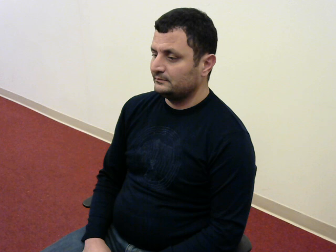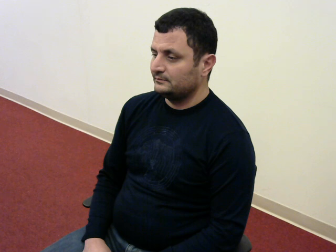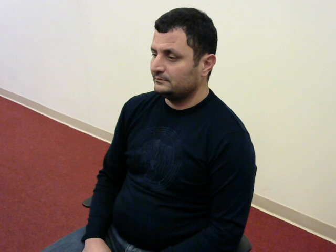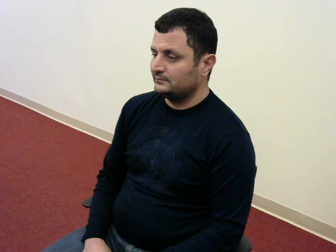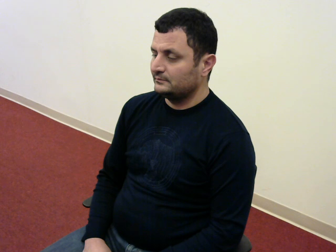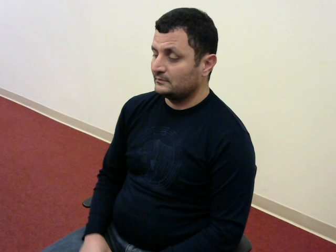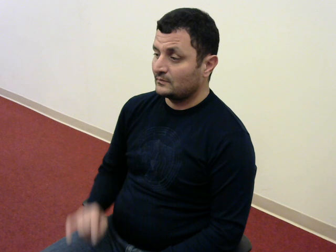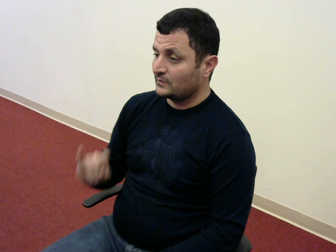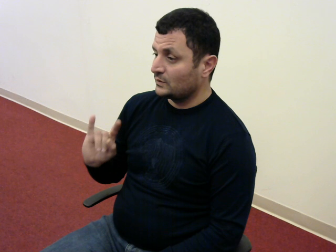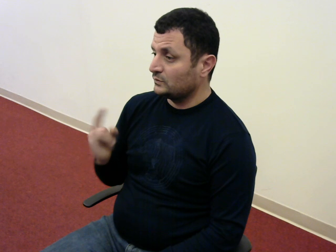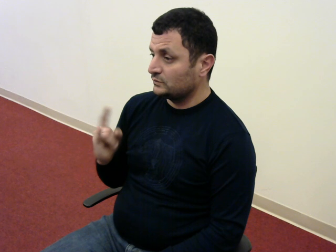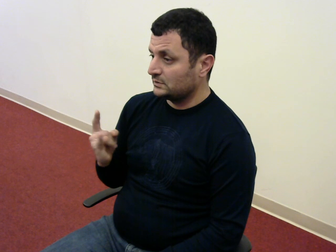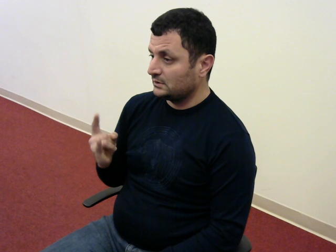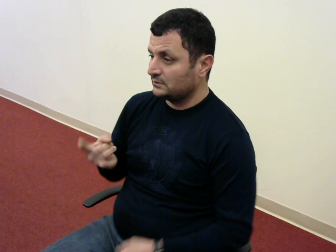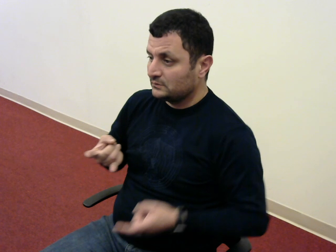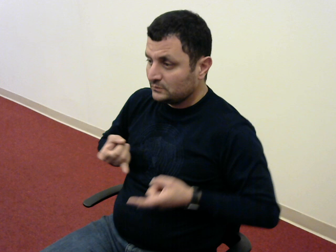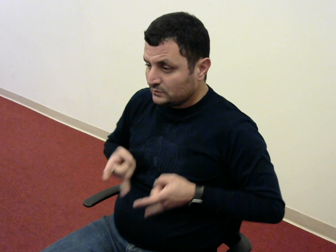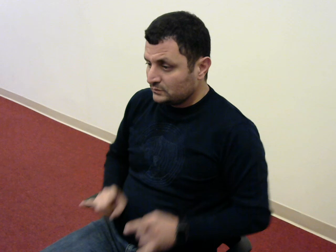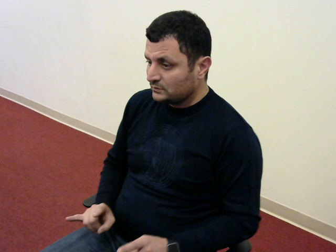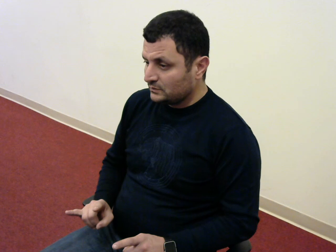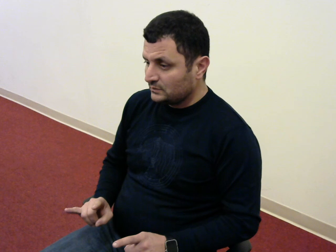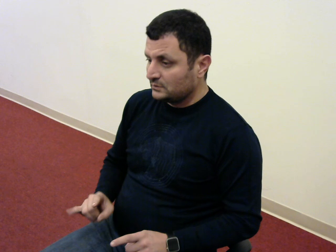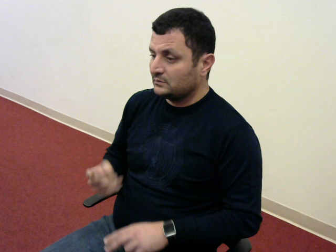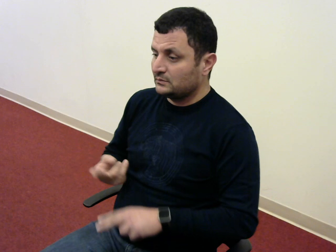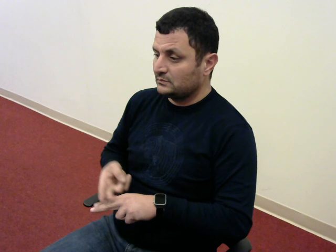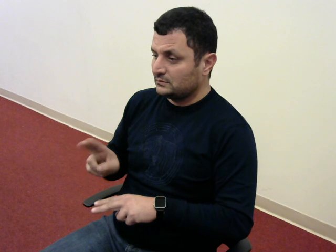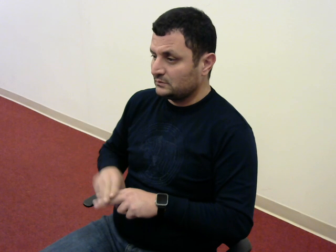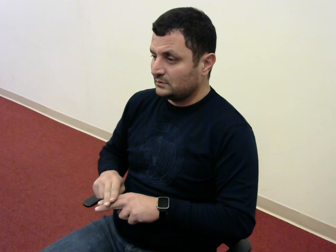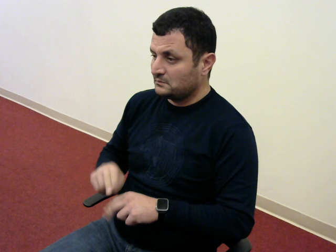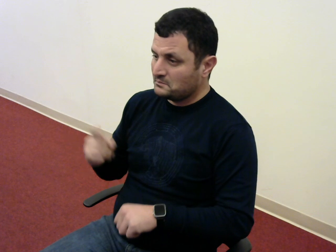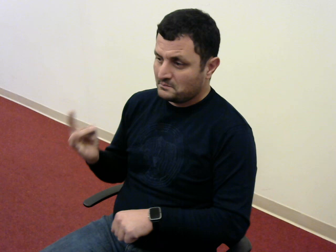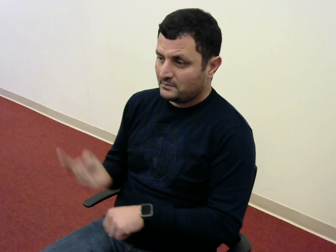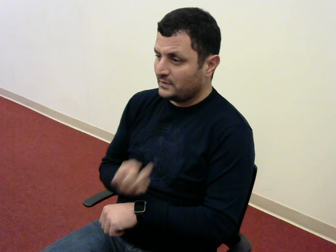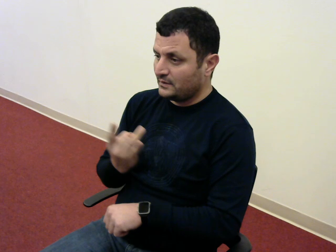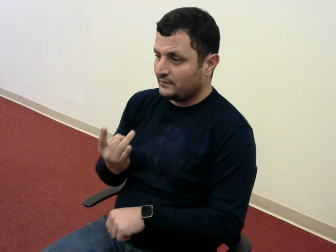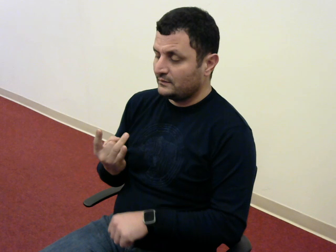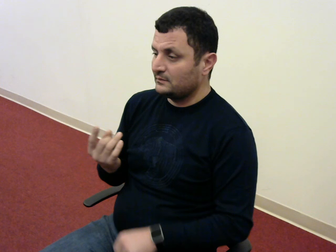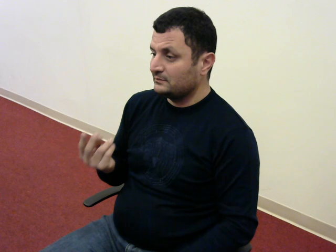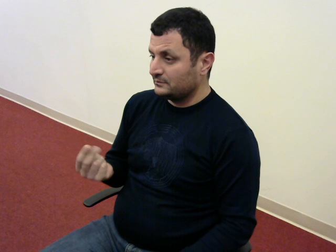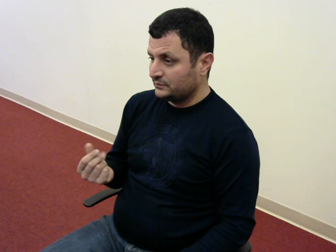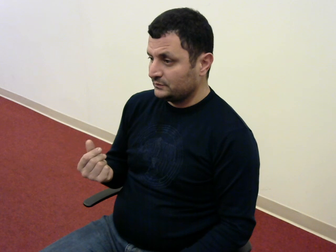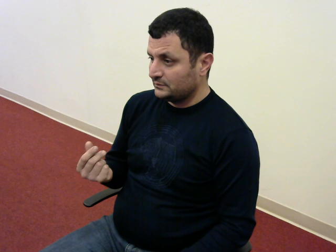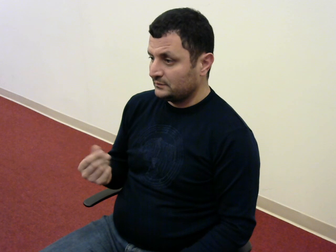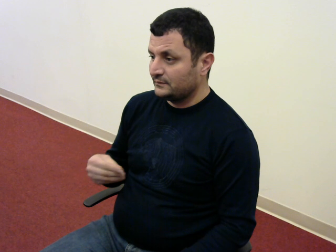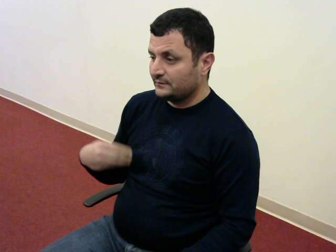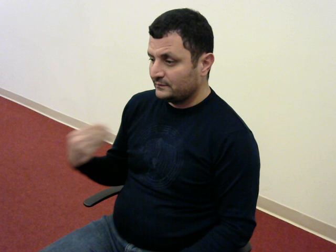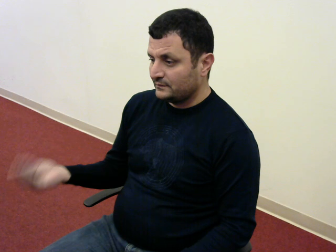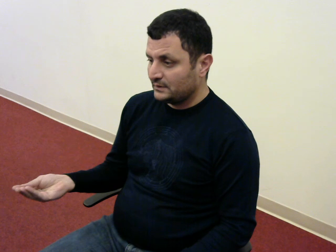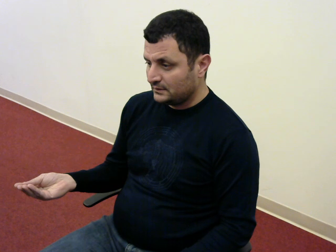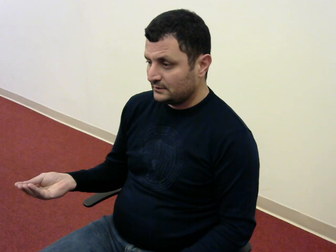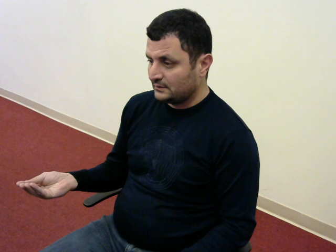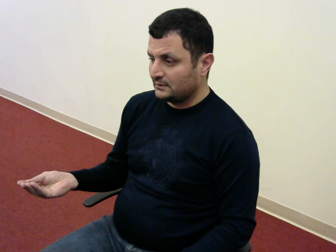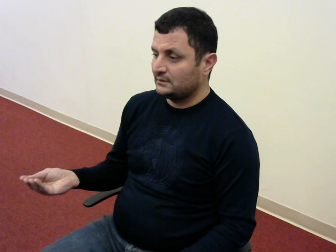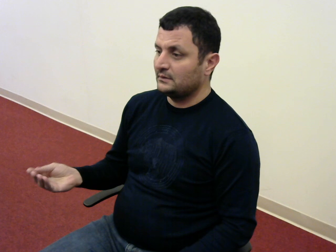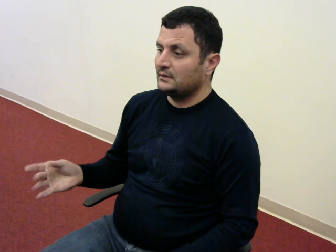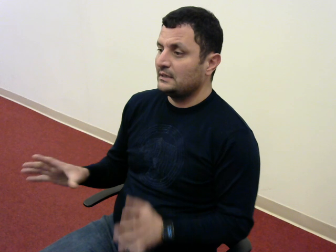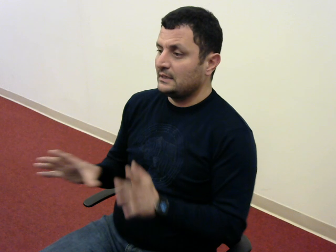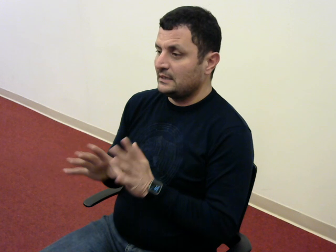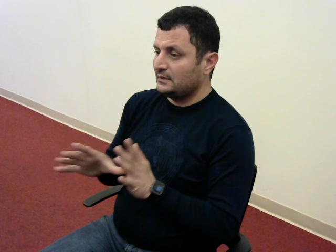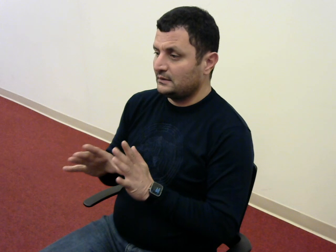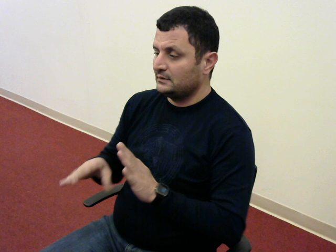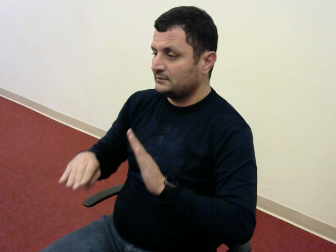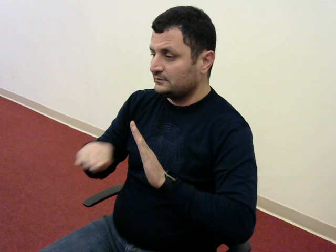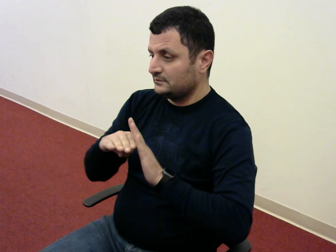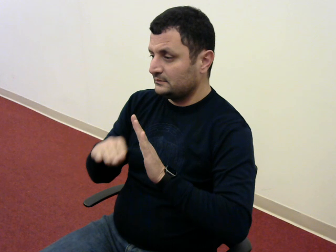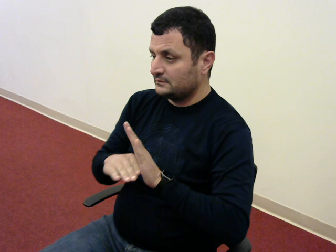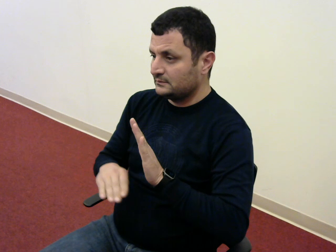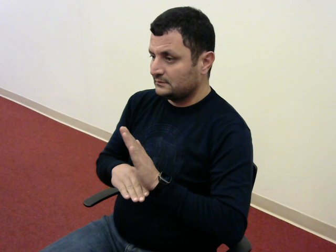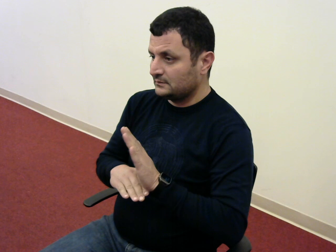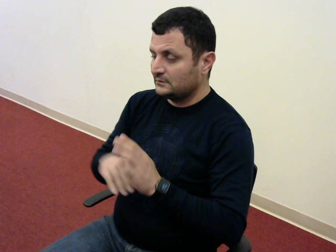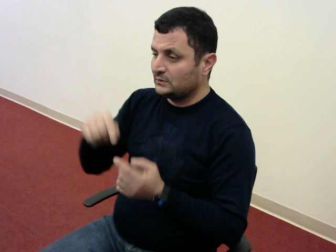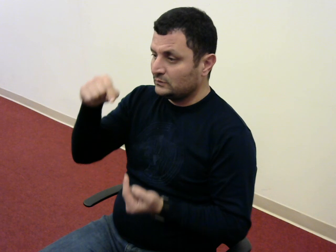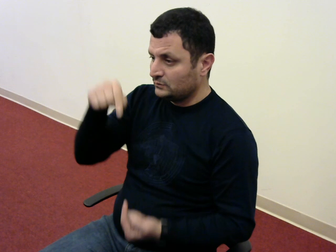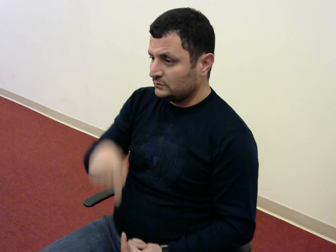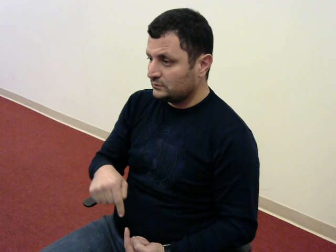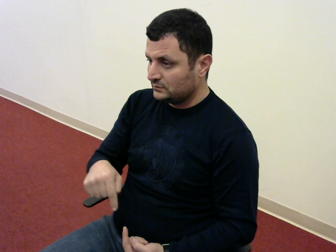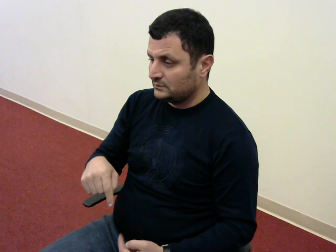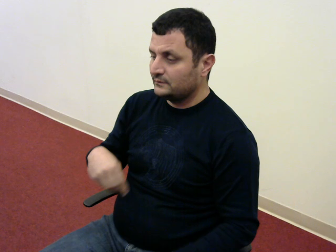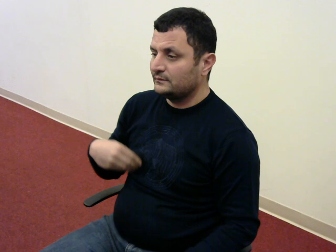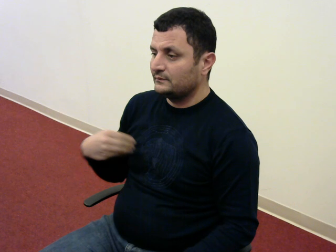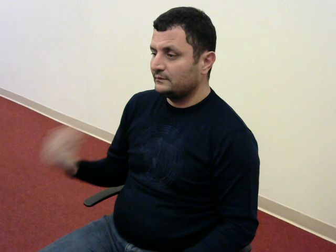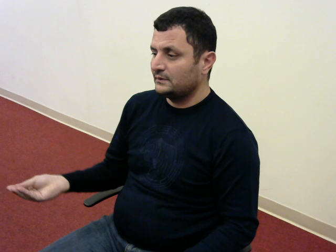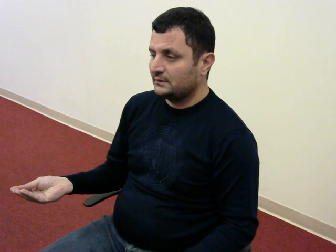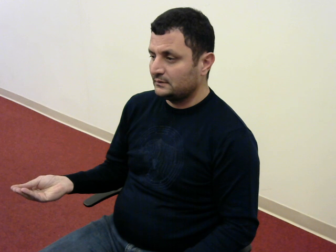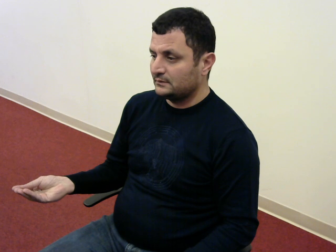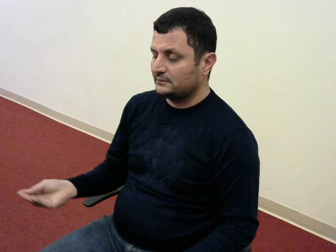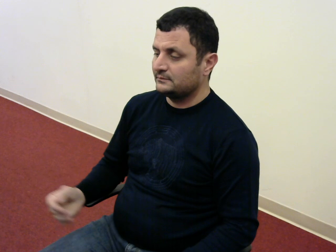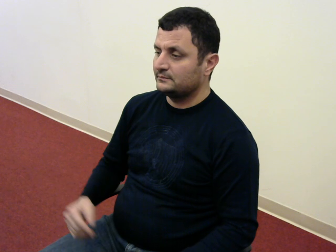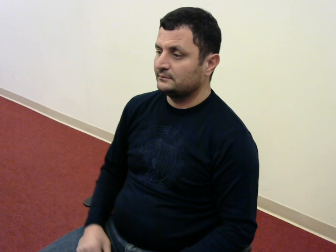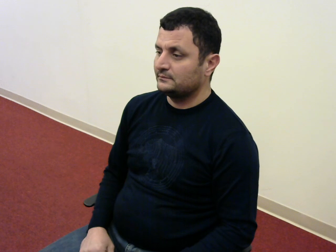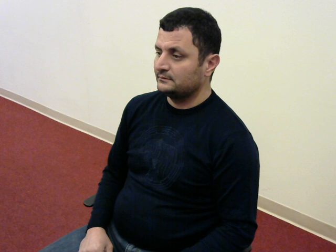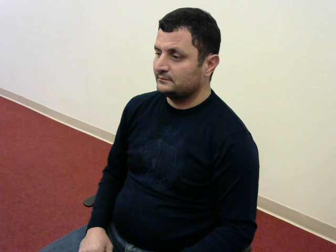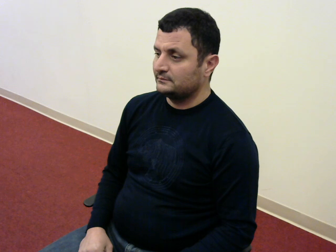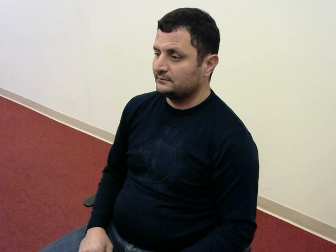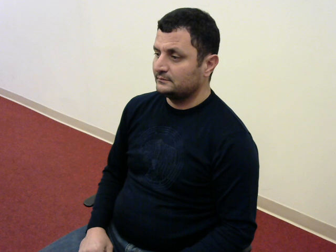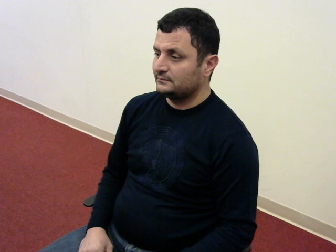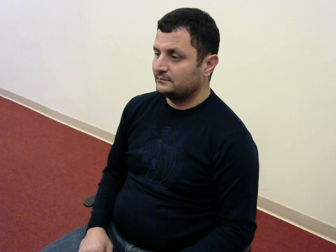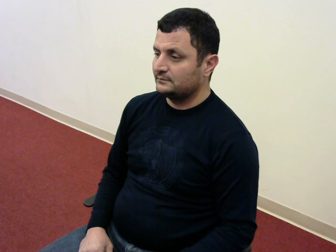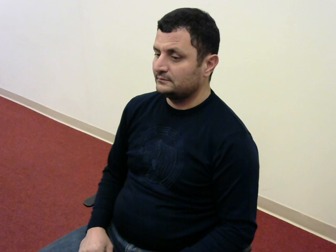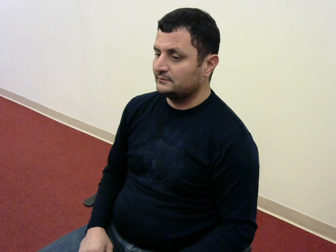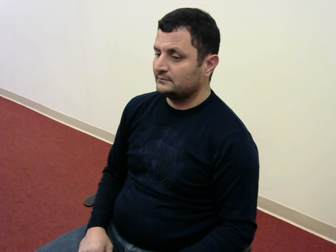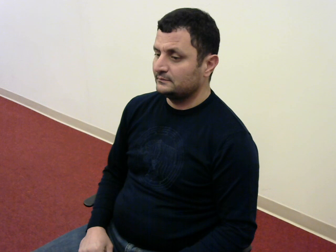Uşağın doğulmasına görə birdəfəlik məbləğin verilməsi elektron qaydaya uyğun verilir